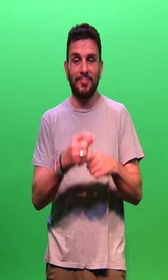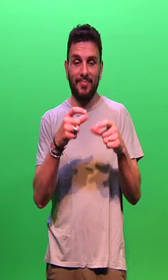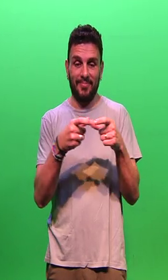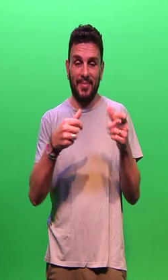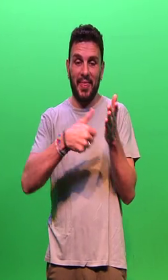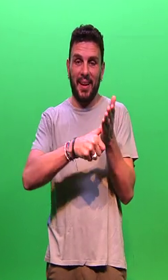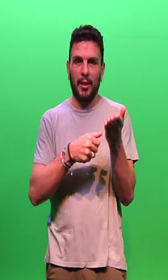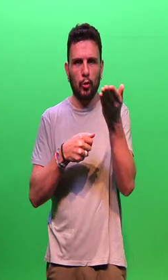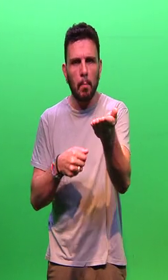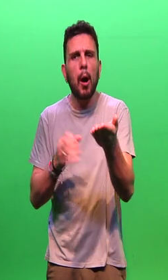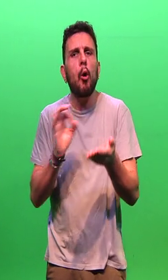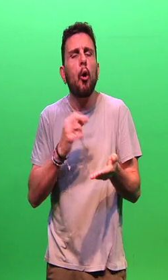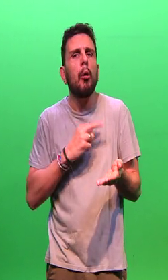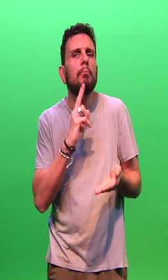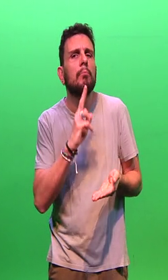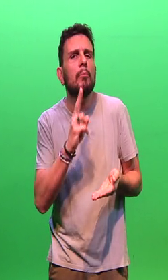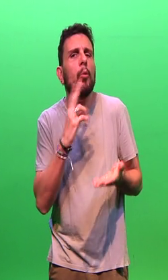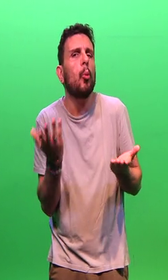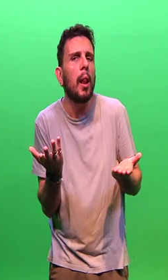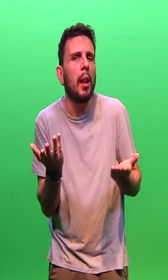Et dono el DNI o et dic el número, què vols?